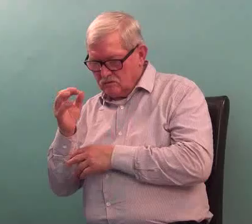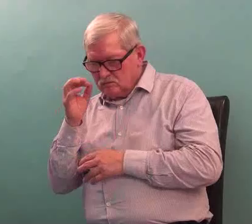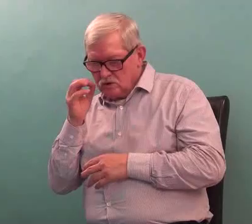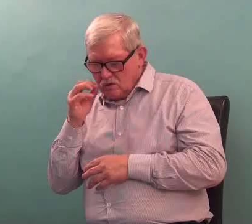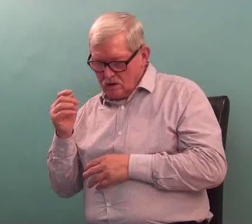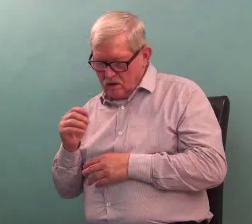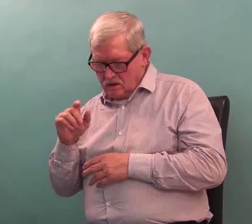Tam.